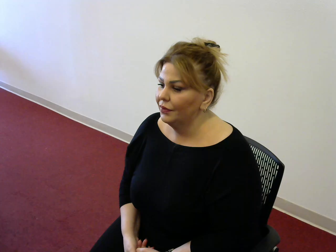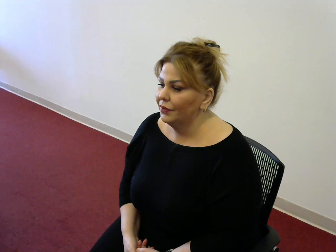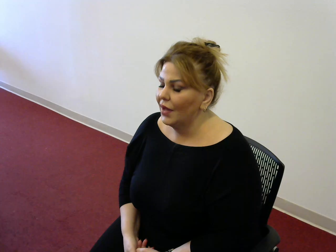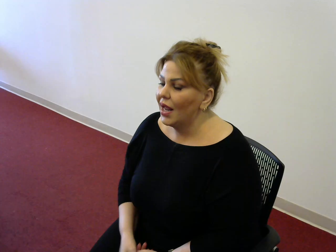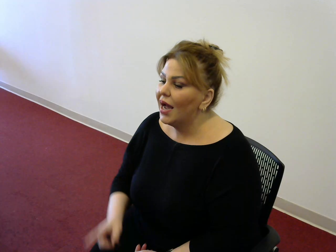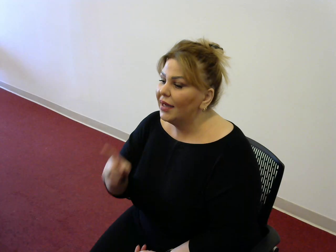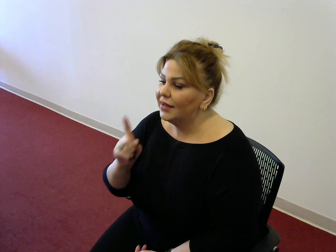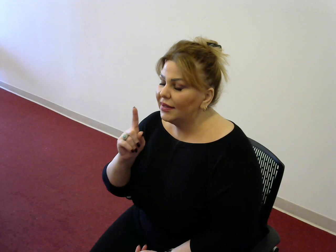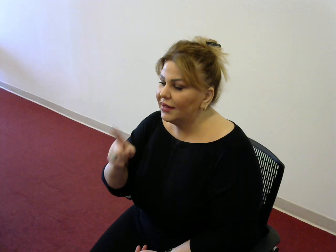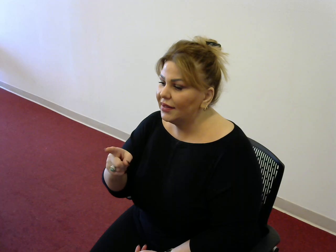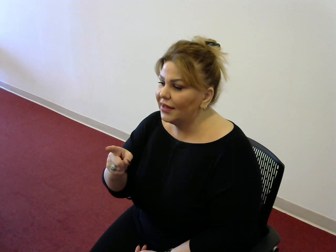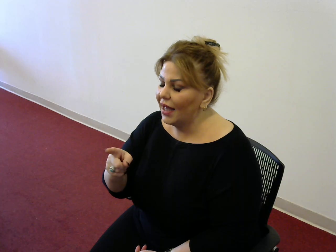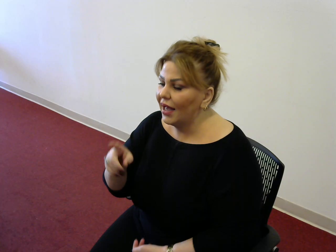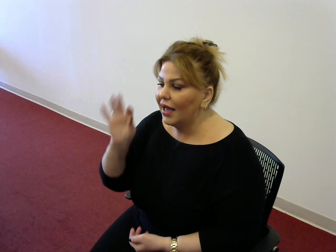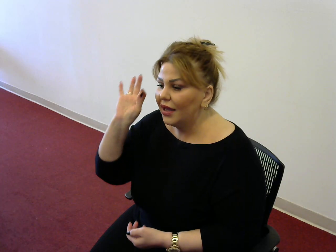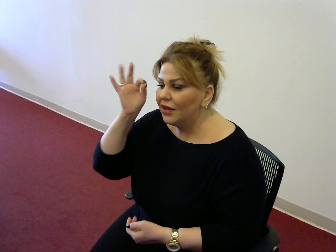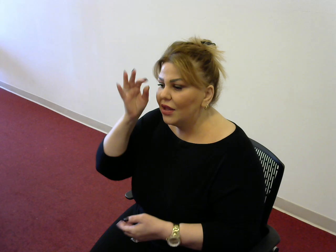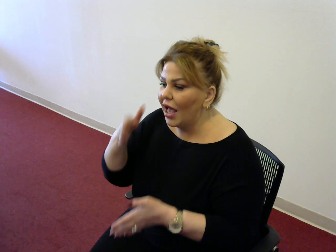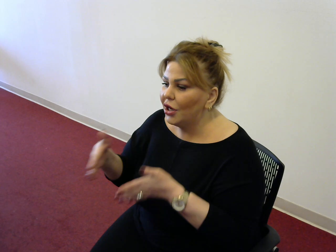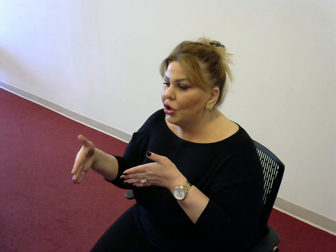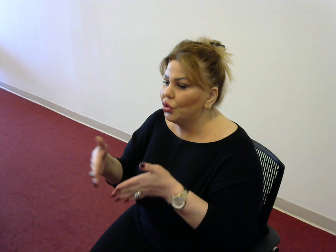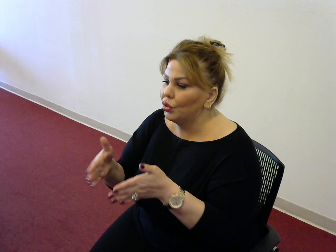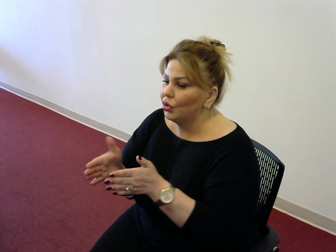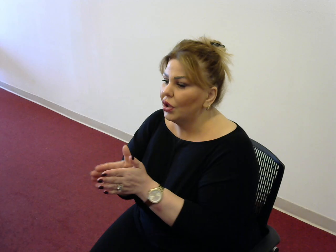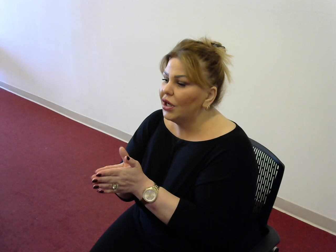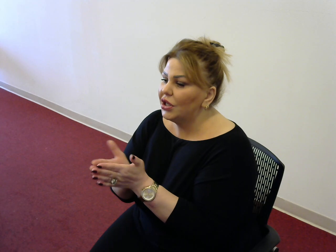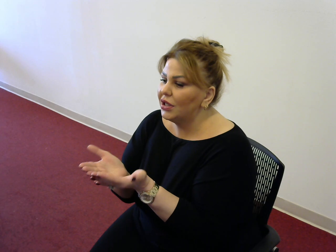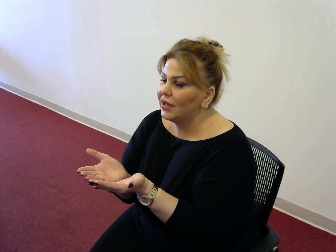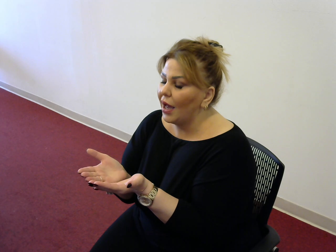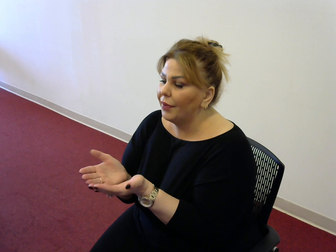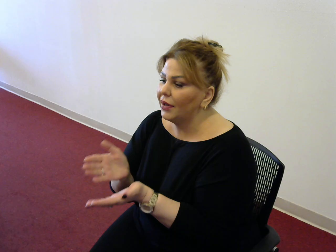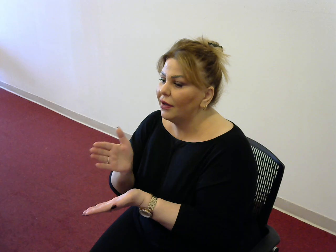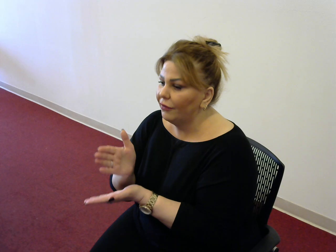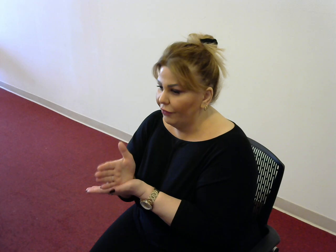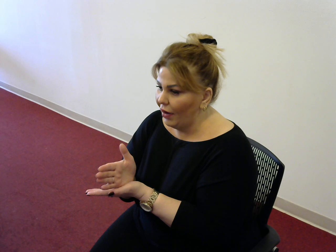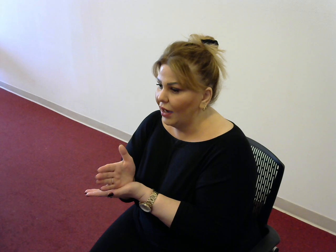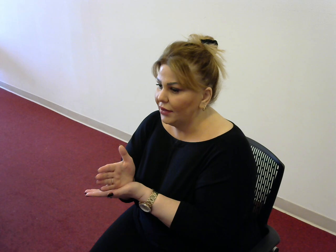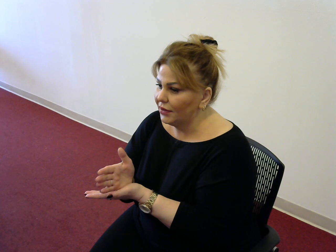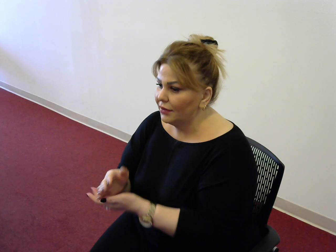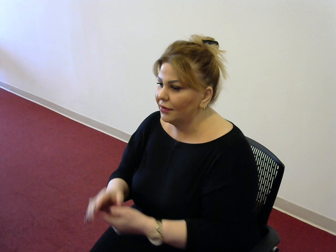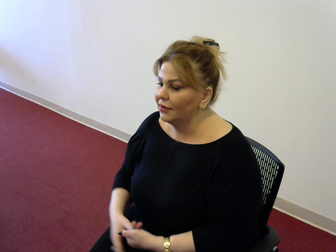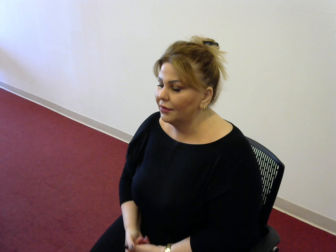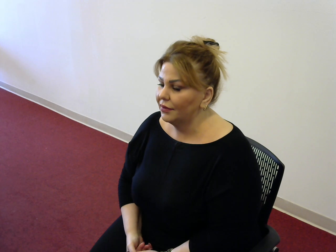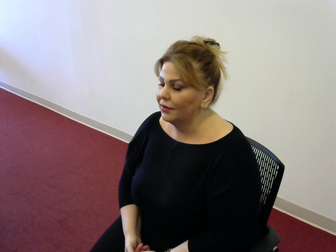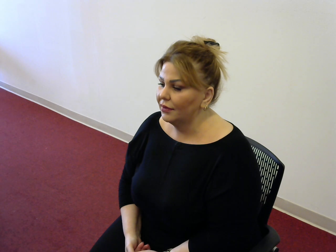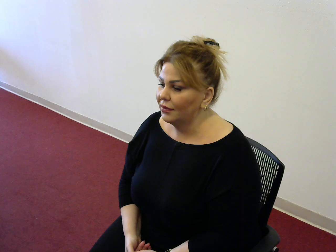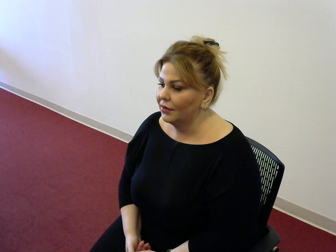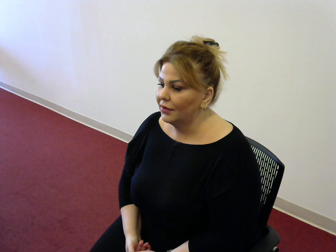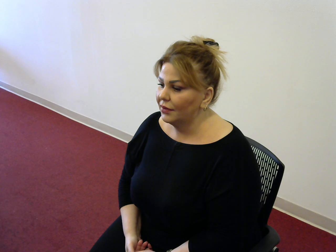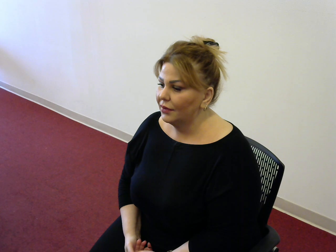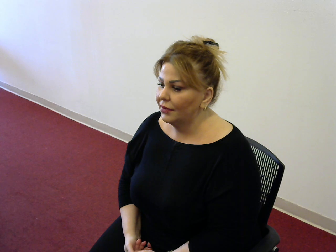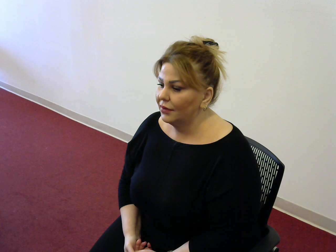Sizdə "Dəli Kür" kitabı var?